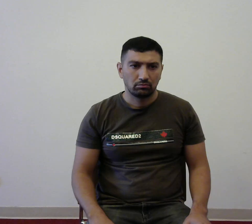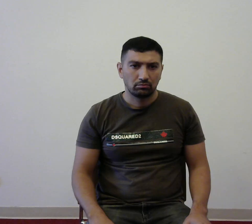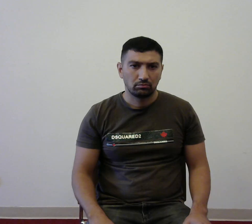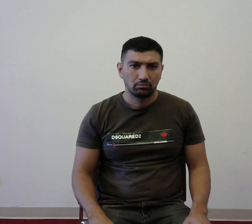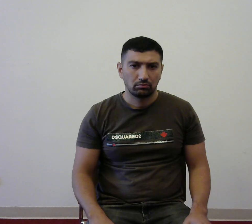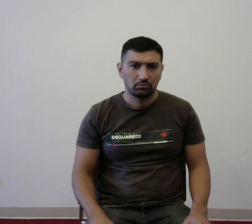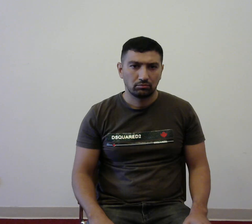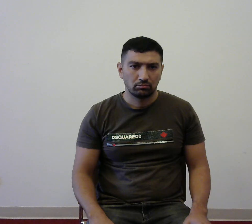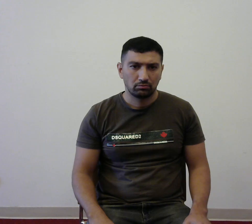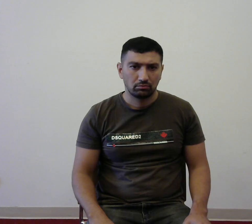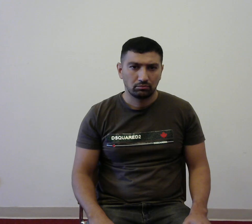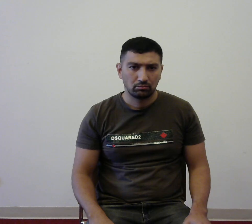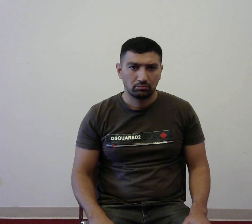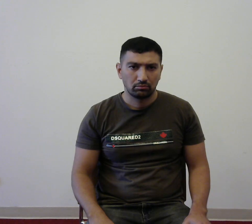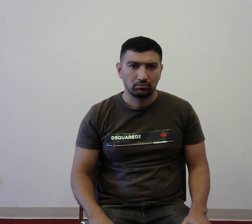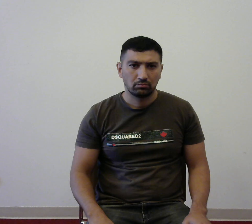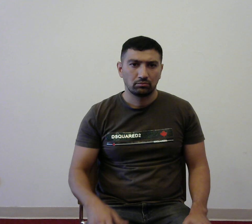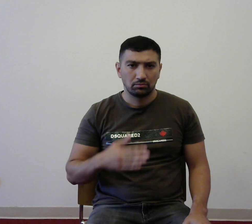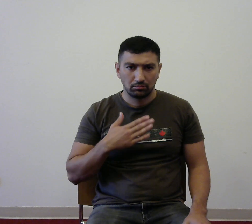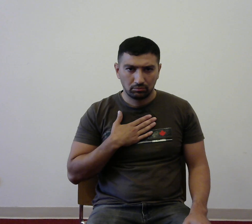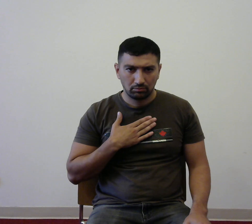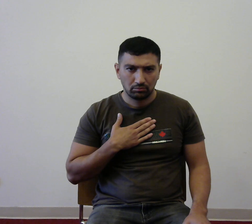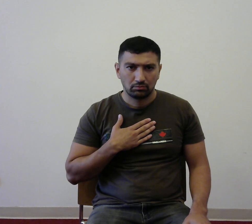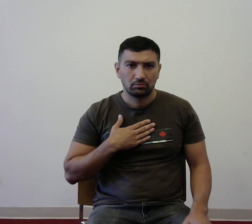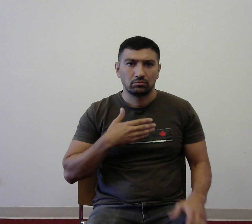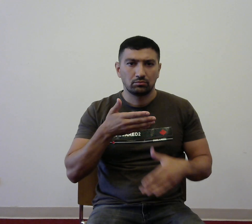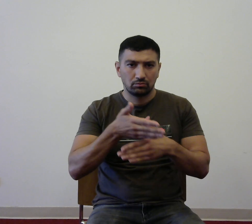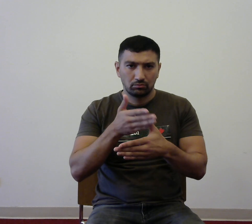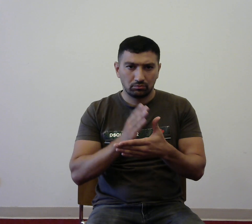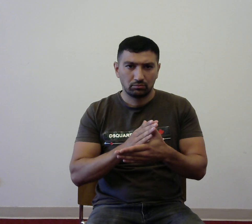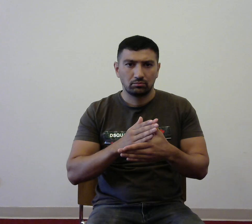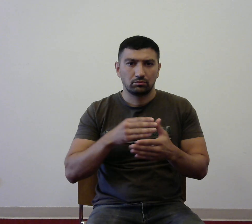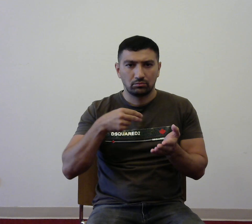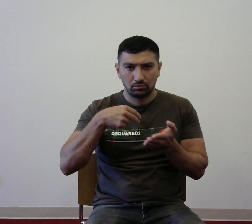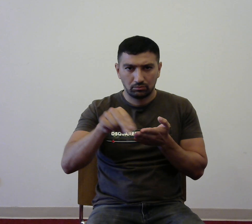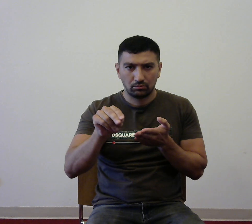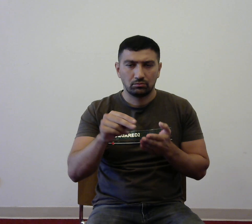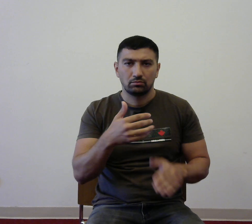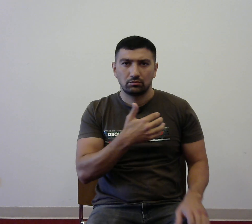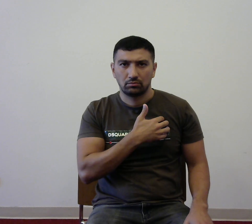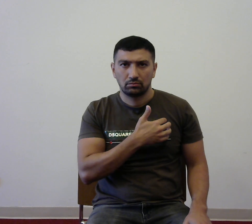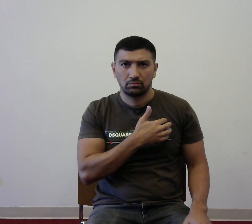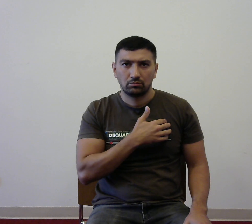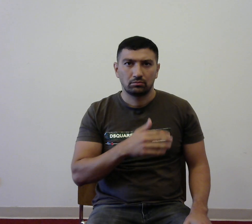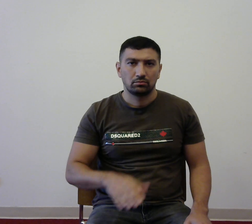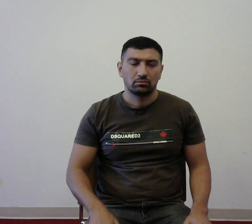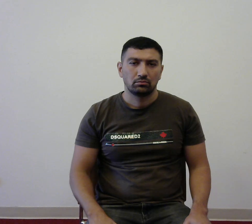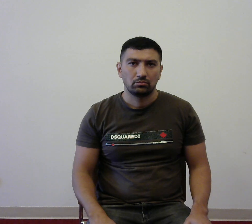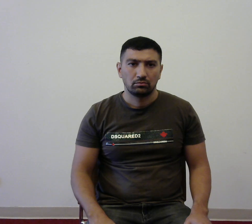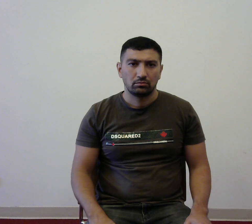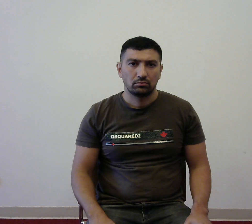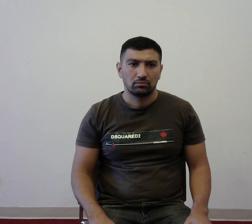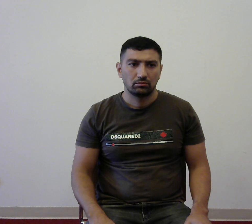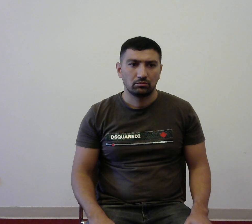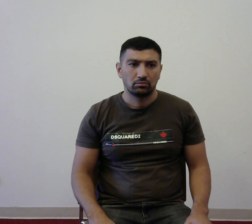Mən çörək almaq istəyirəm